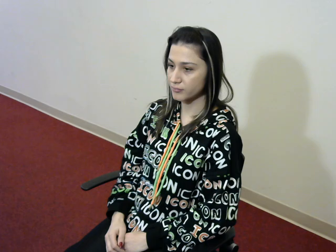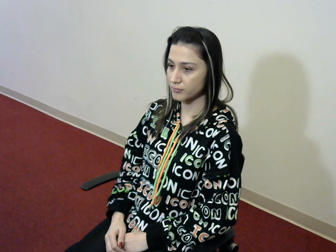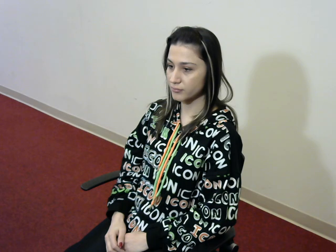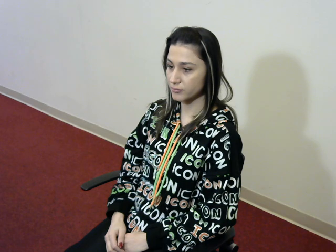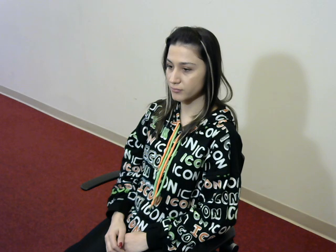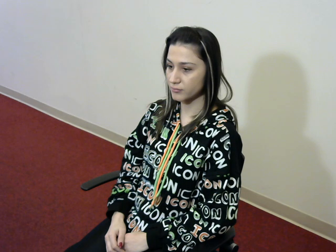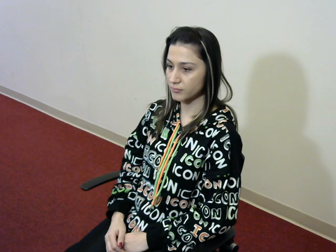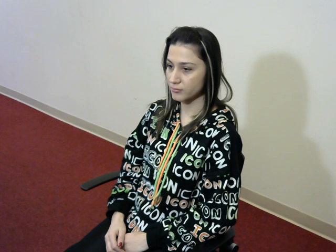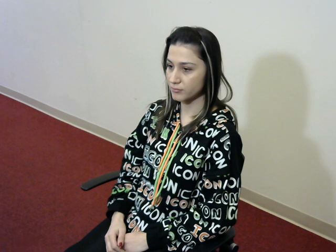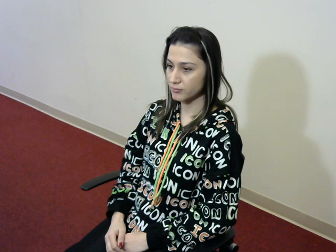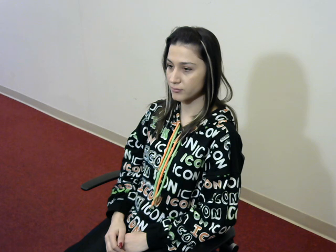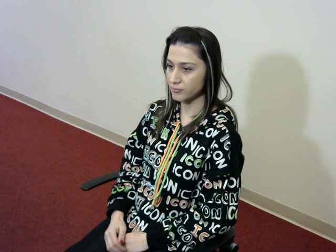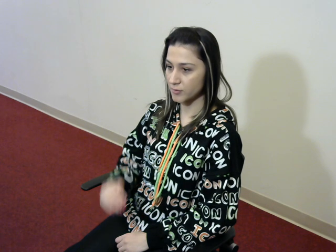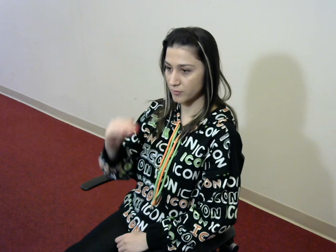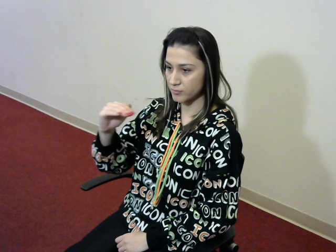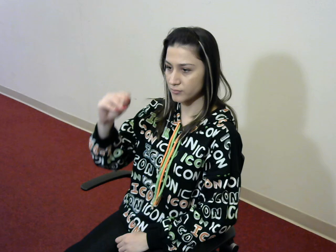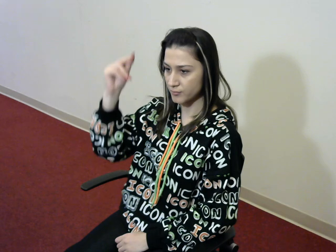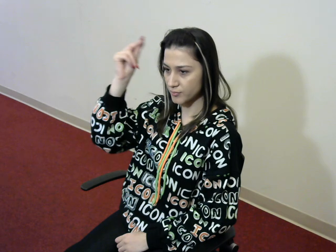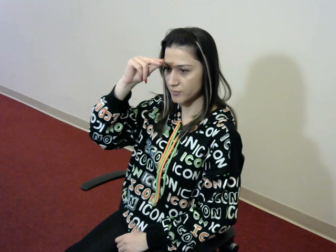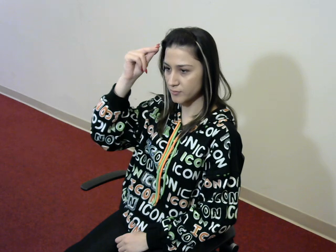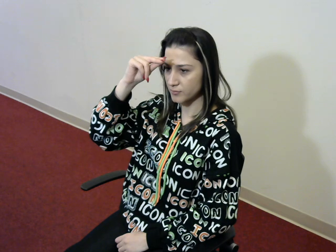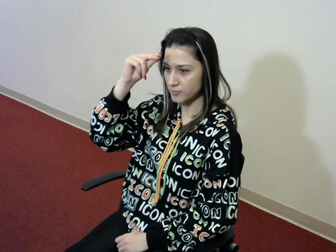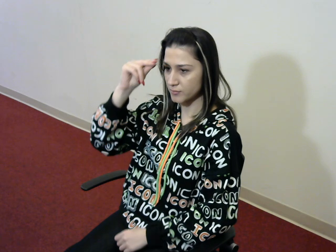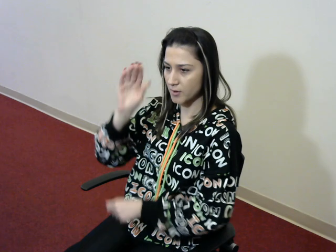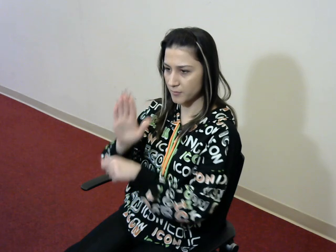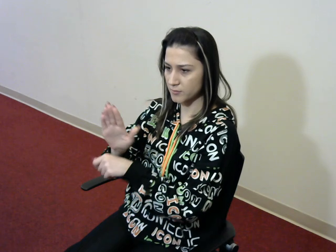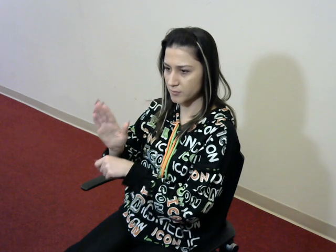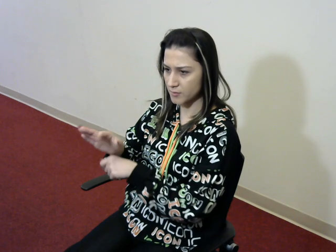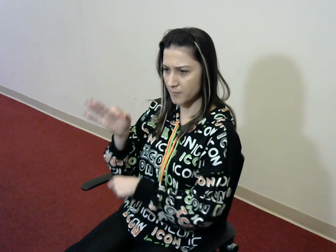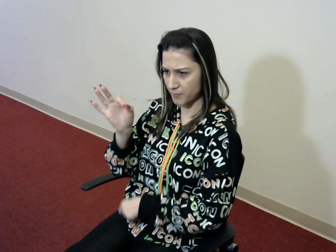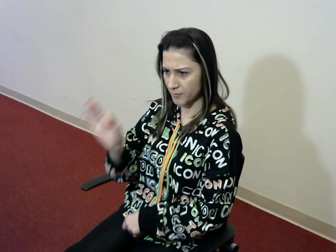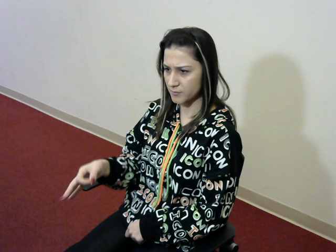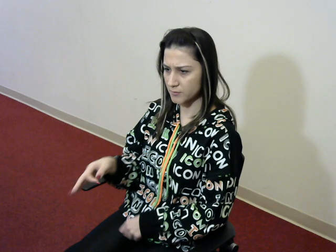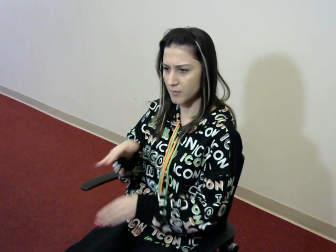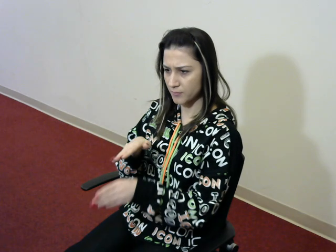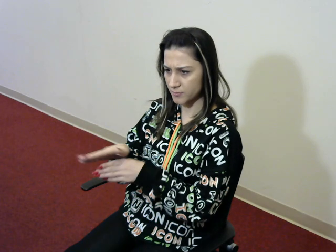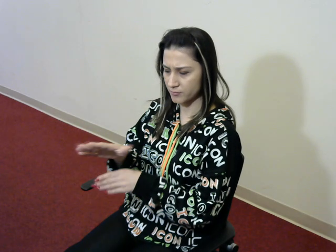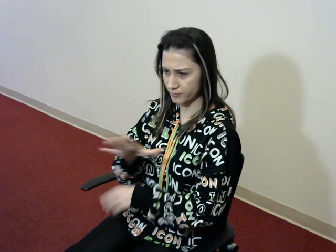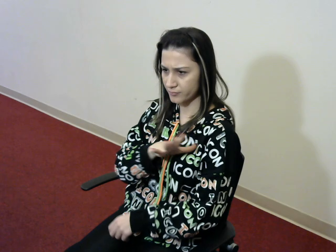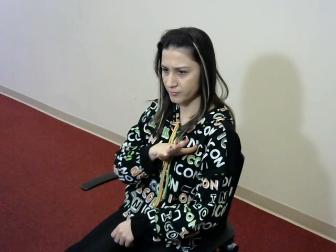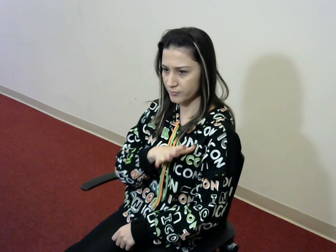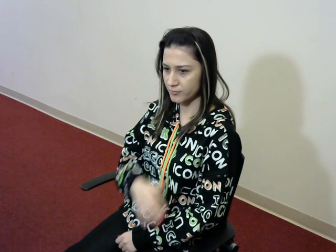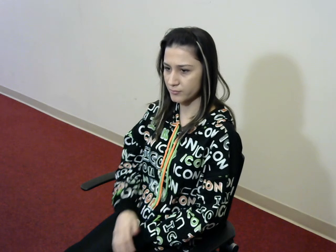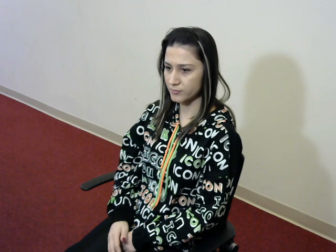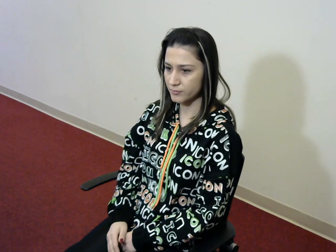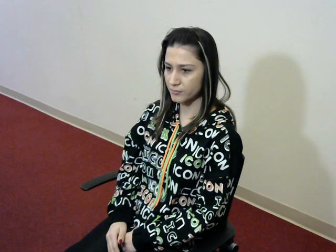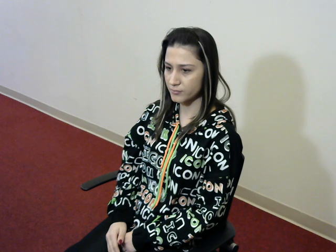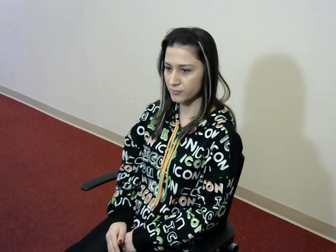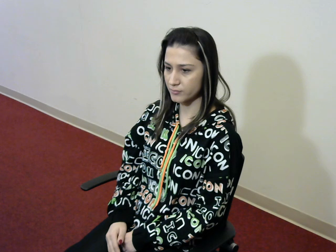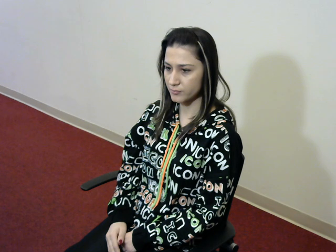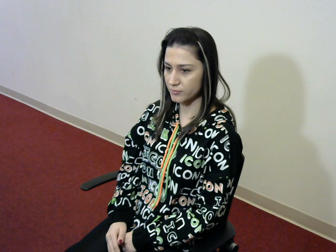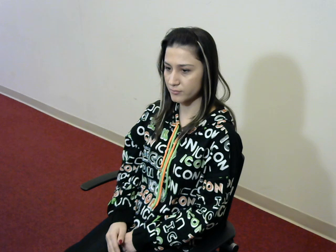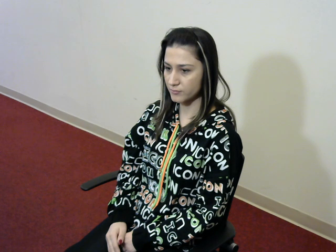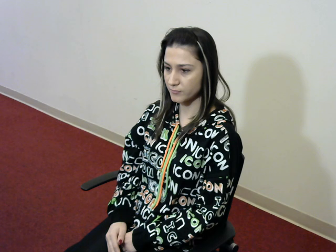Sənin şagirdin tapşırıqları düzgün yerinə yetirib